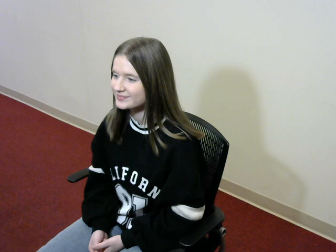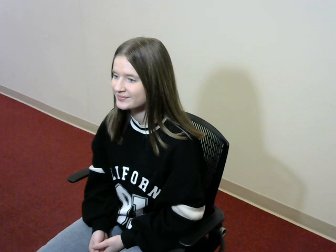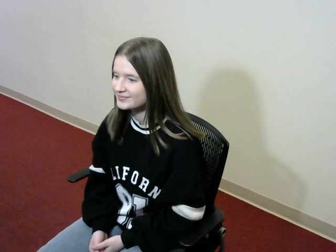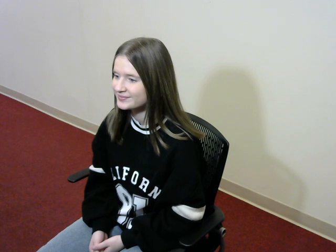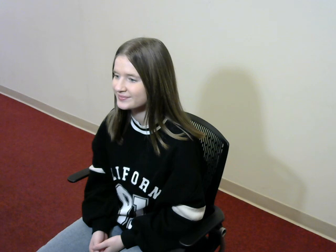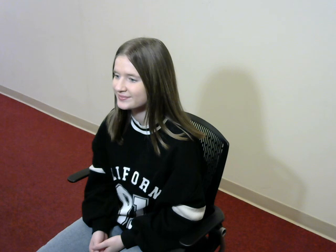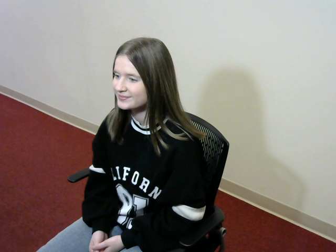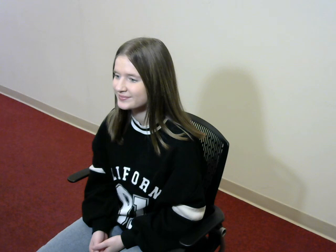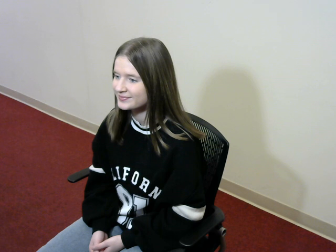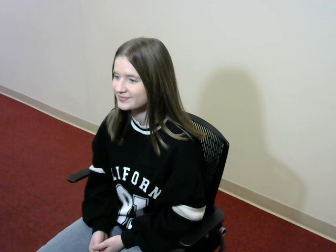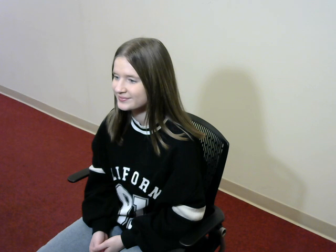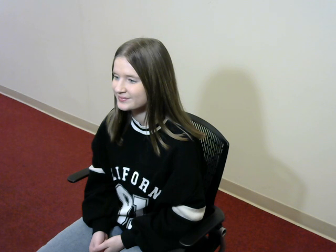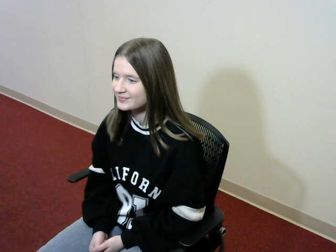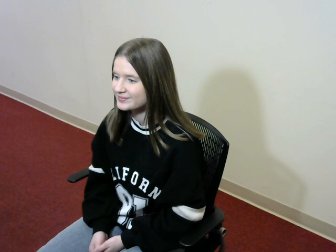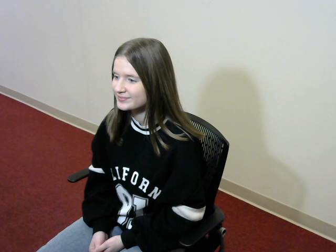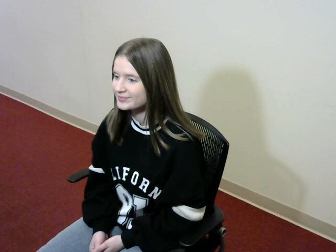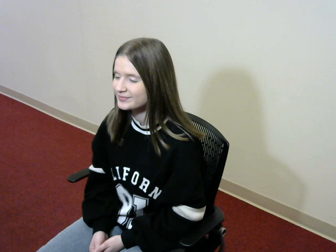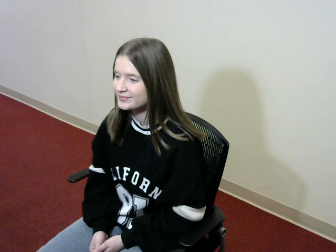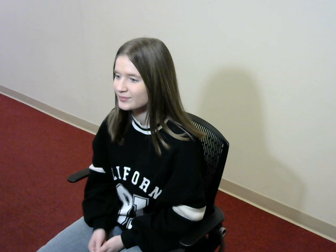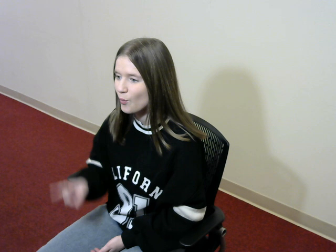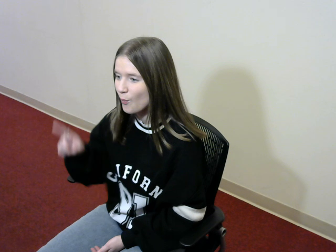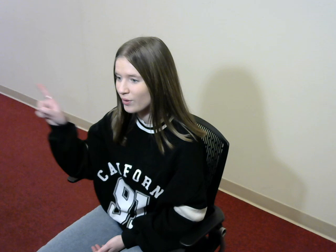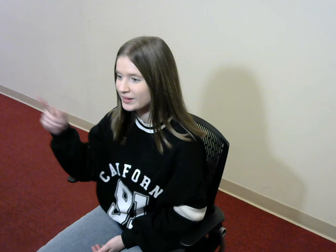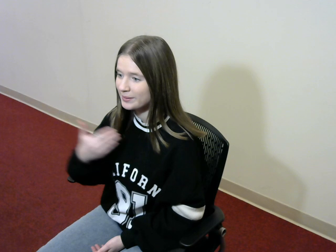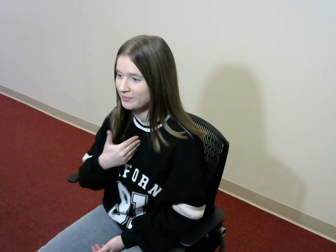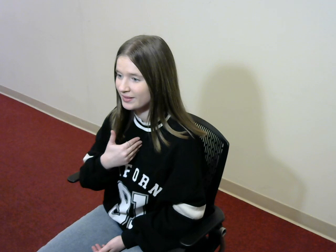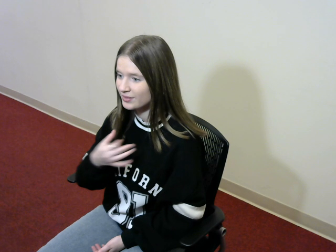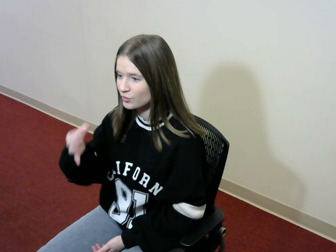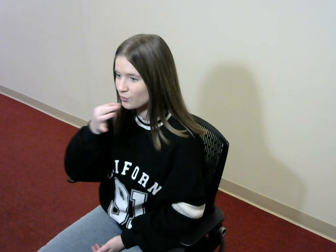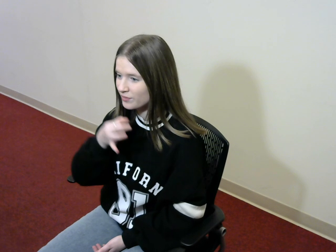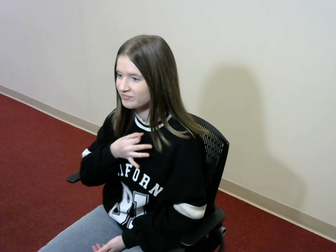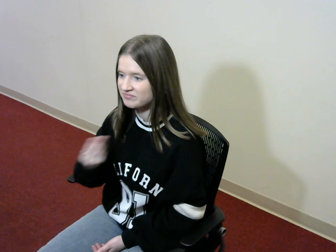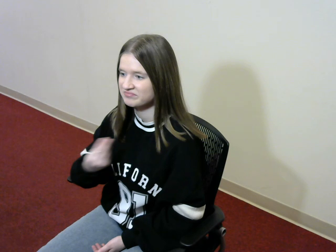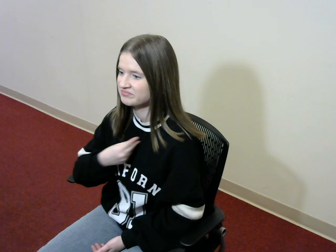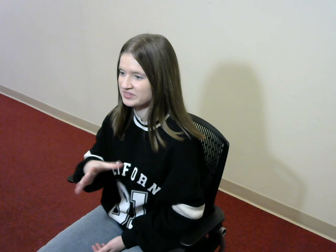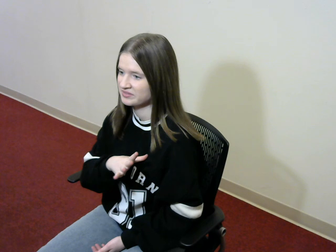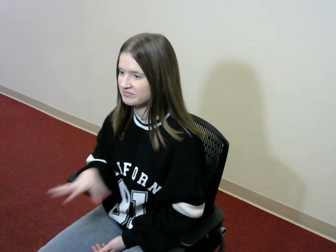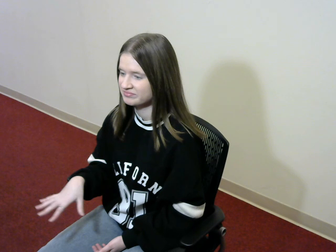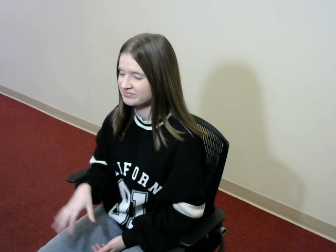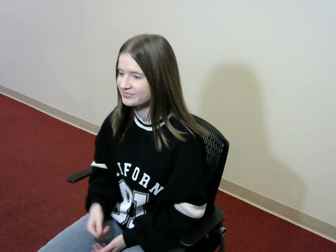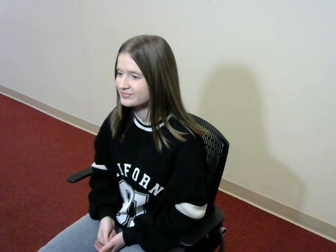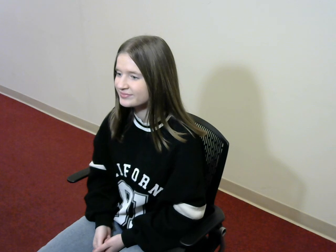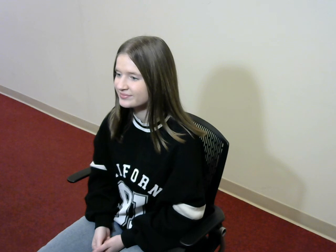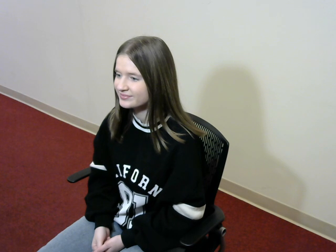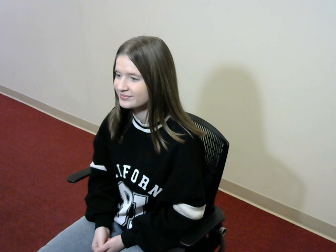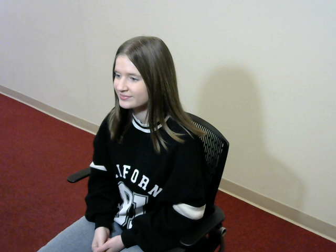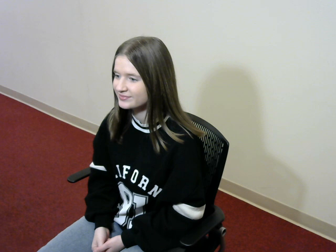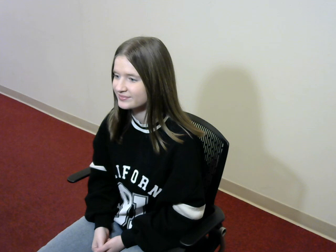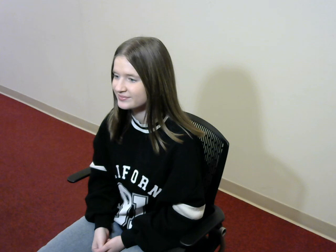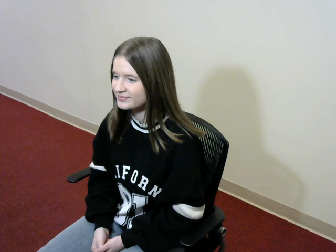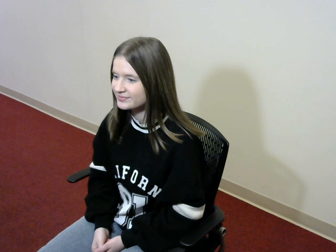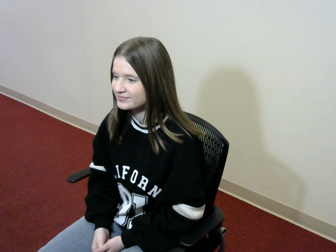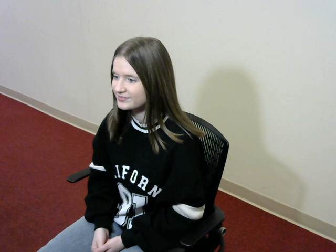O mənə cavab verməyib